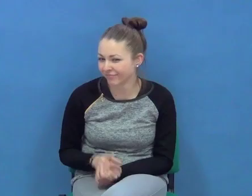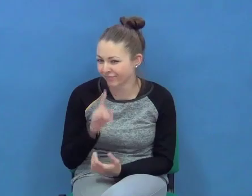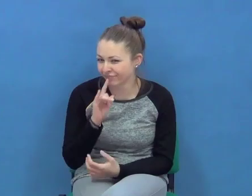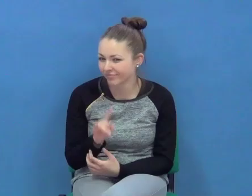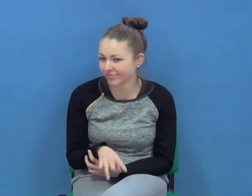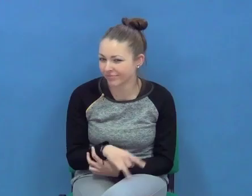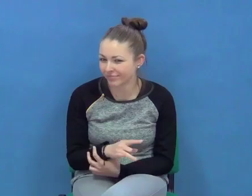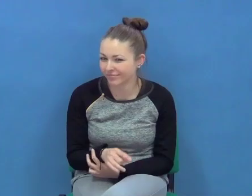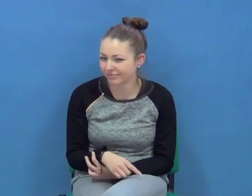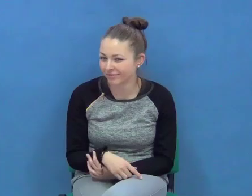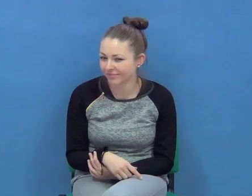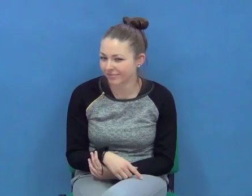Nie potrafię.